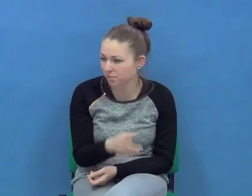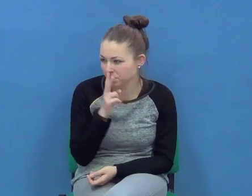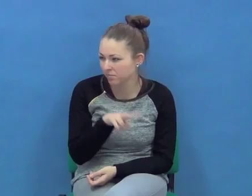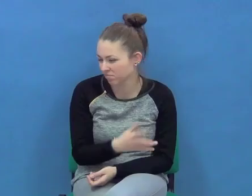Patrzeć.